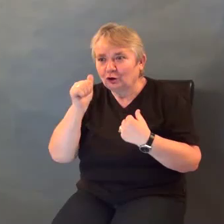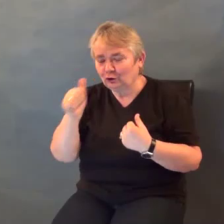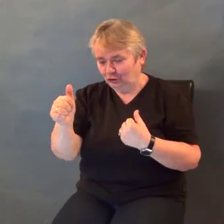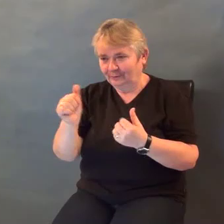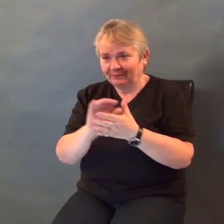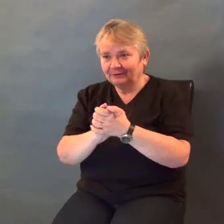Super.